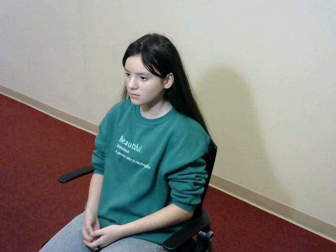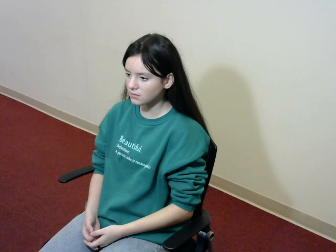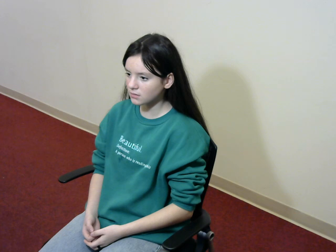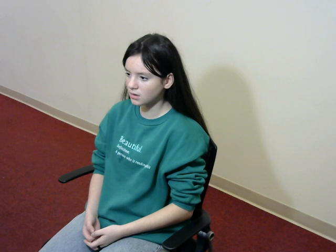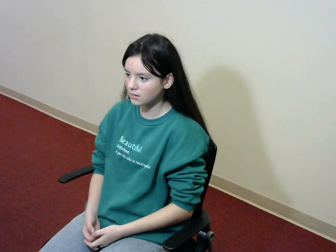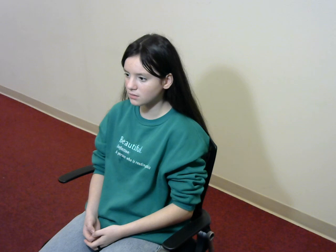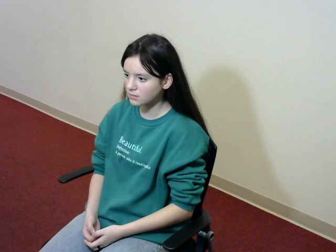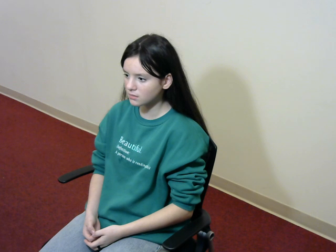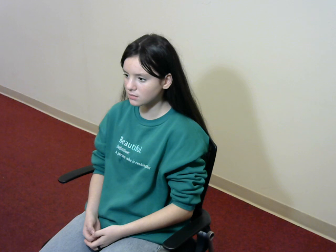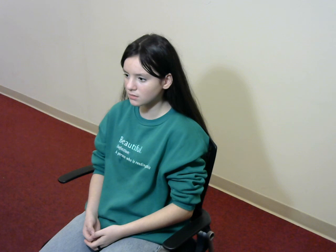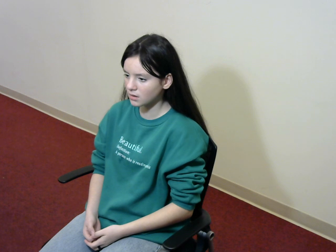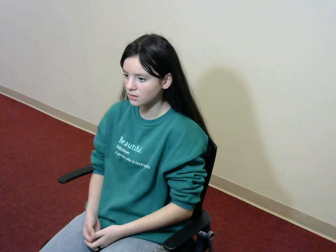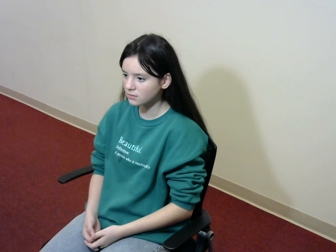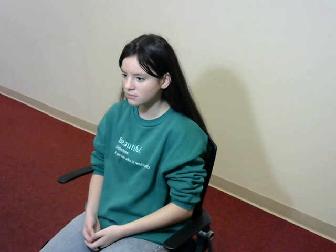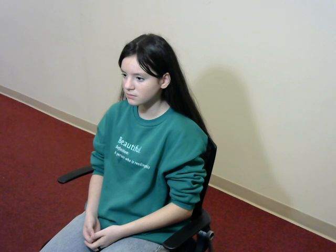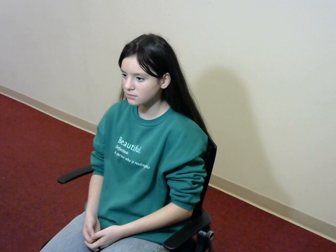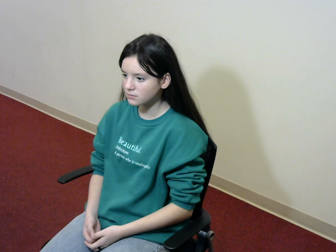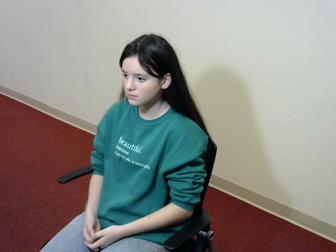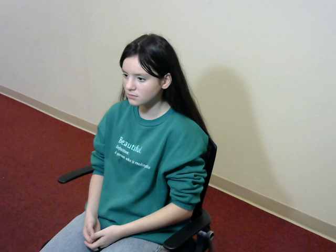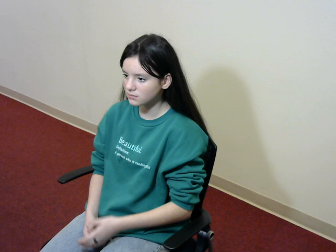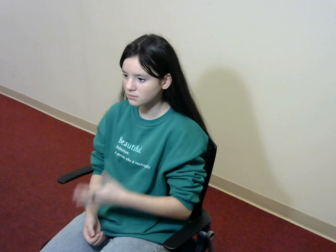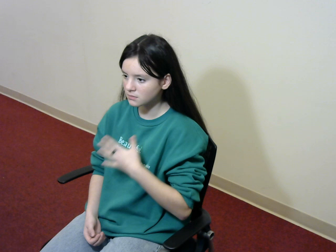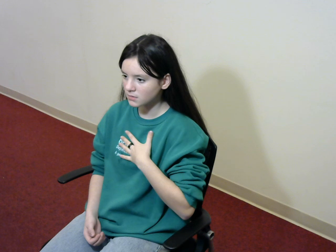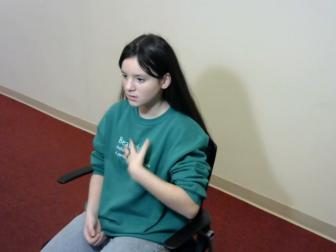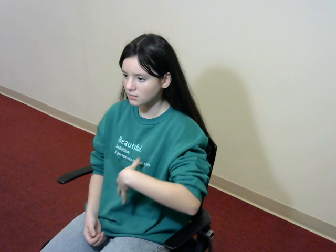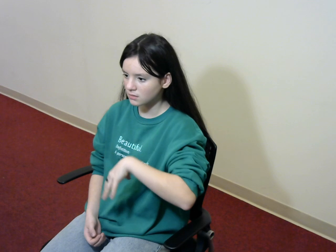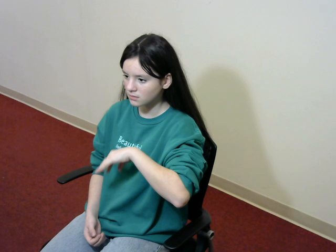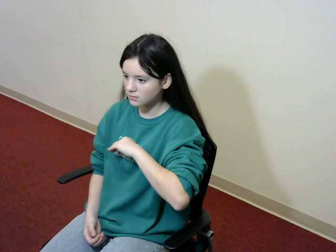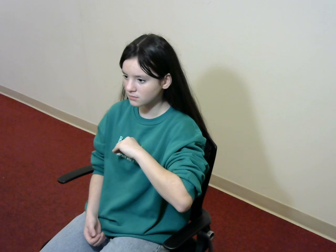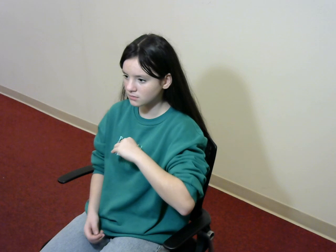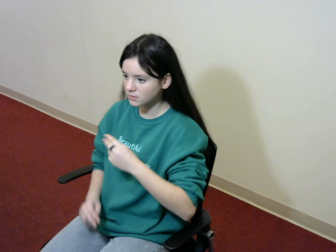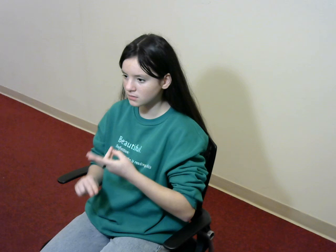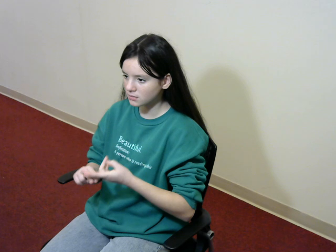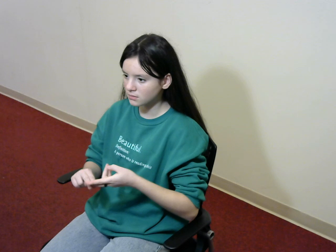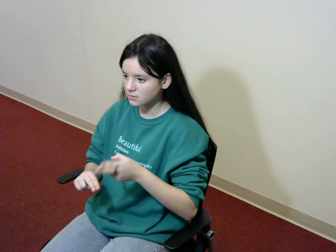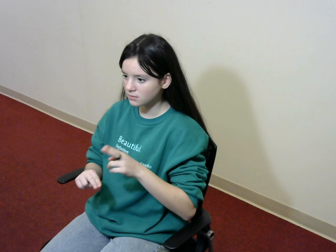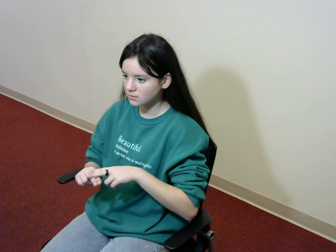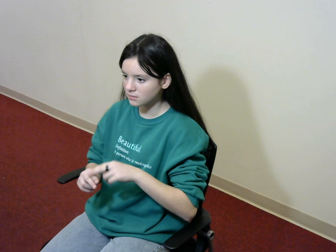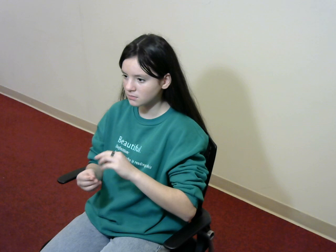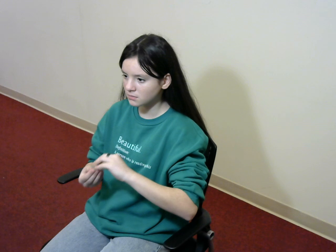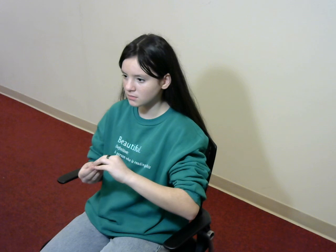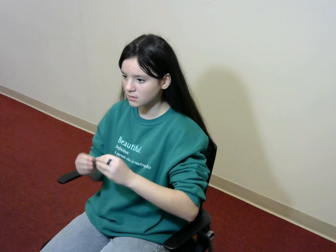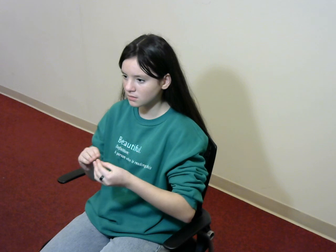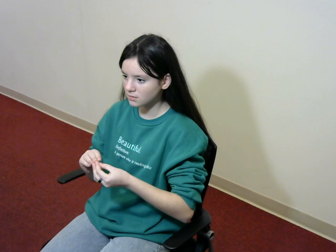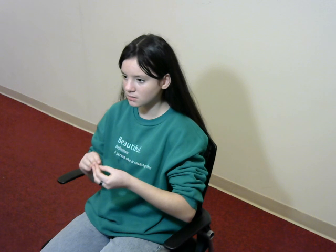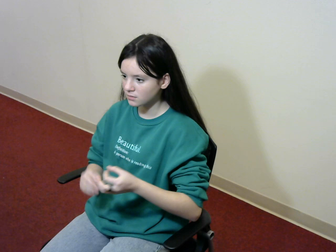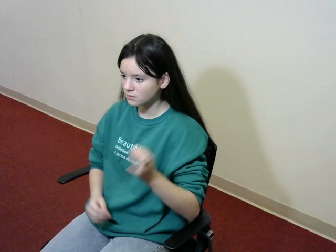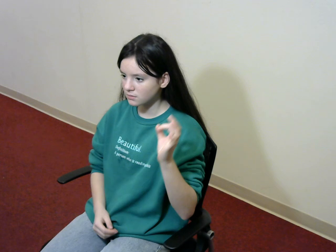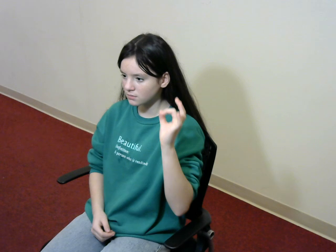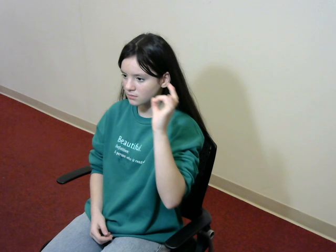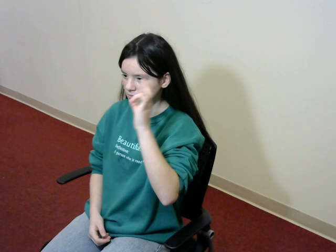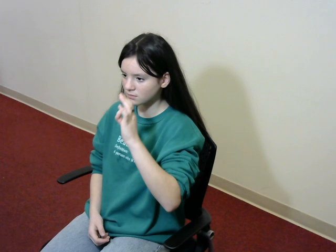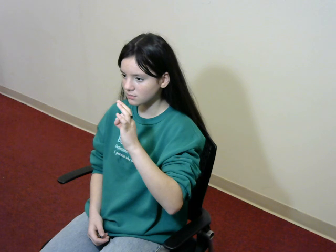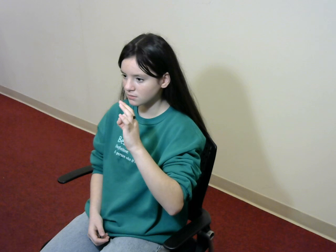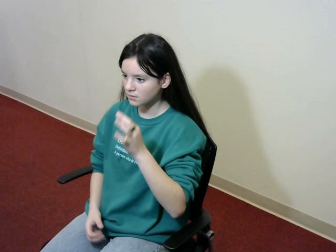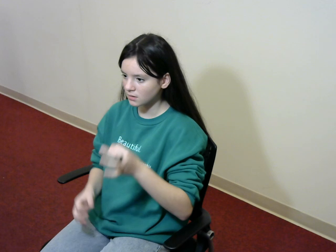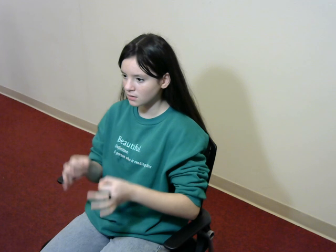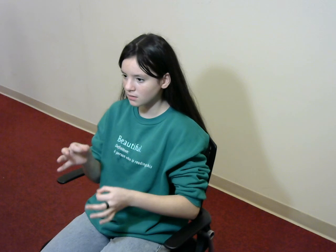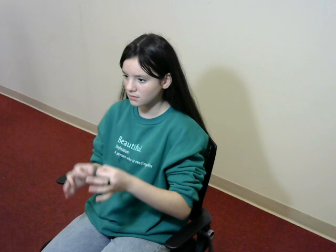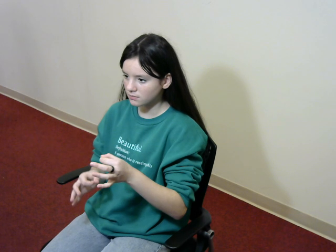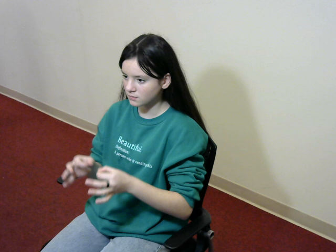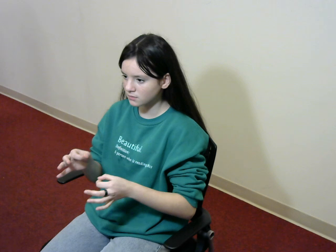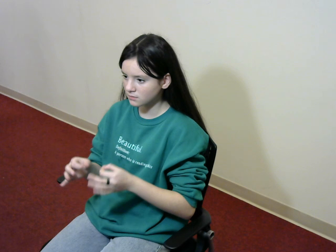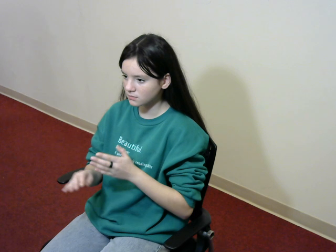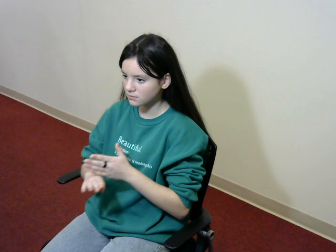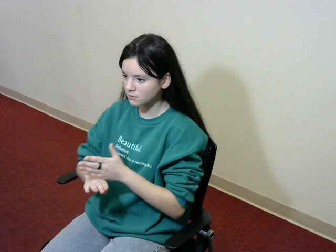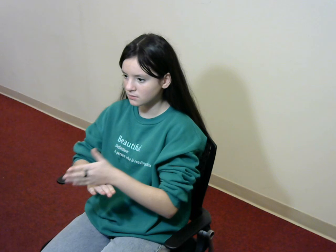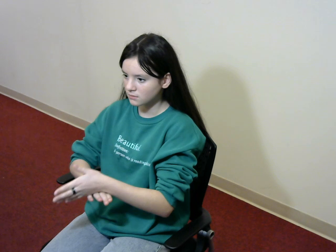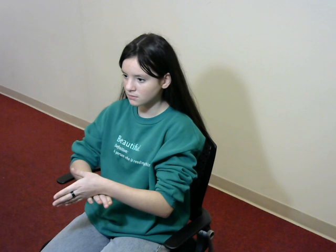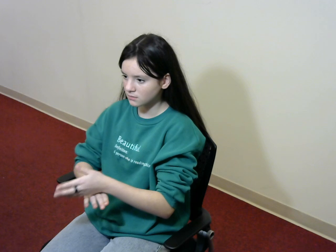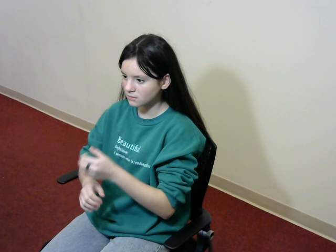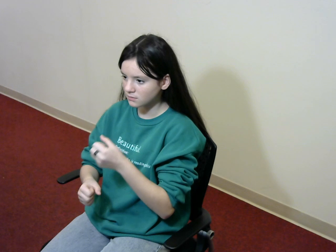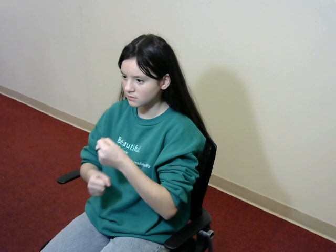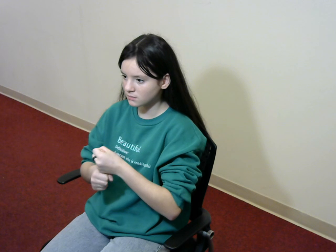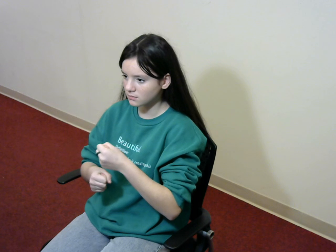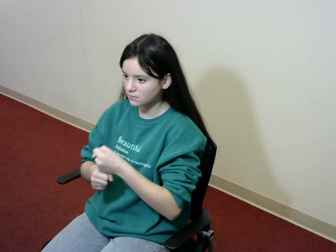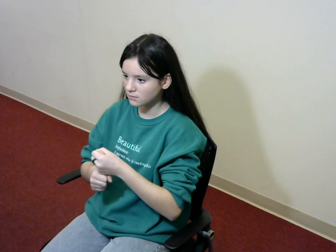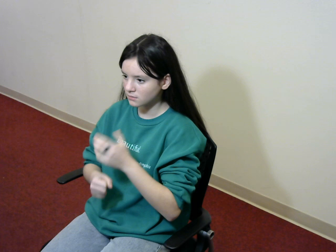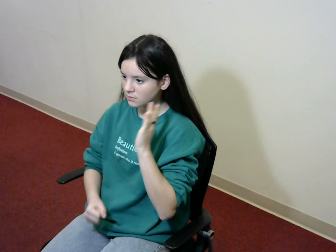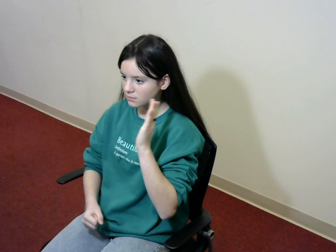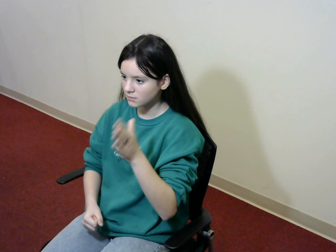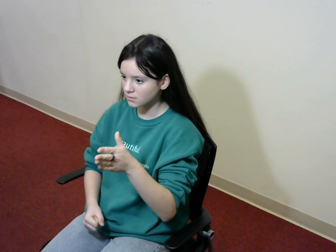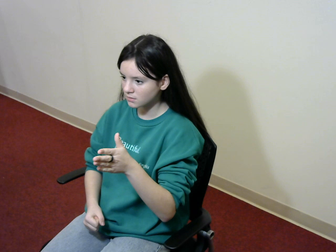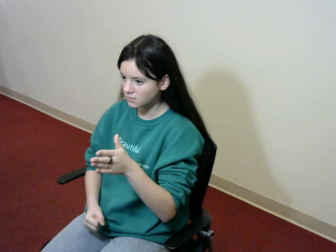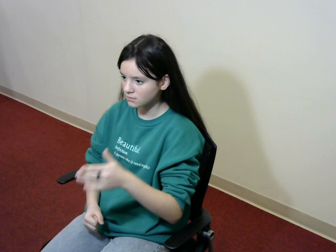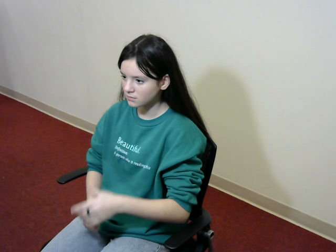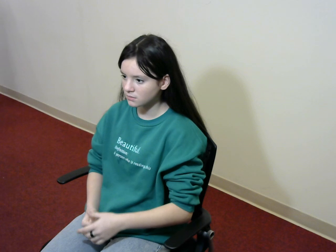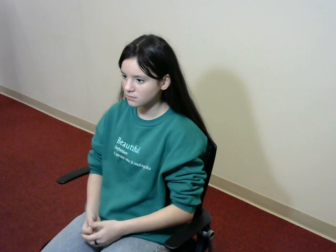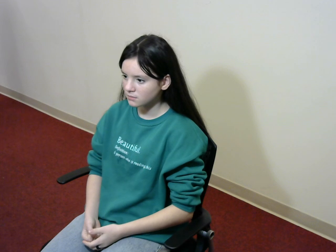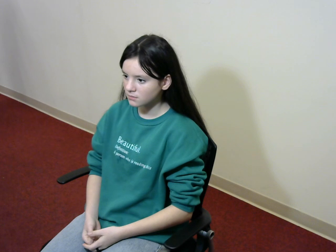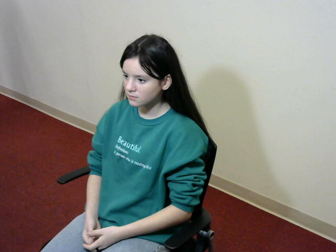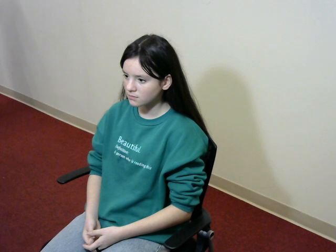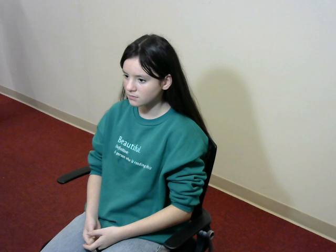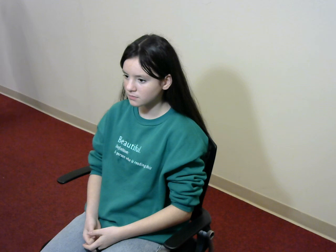Biz bu məsələ ilə bağlı məhkəməyə müraciət edəcəyik